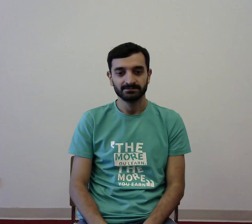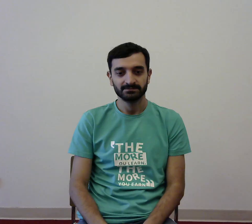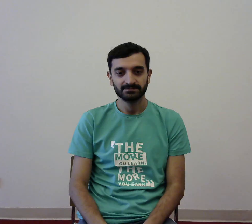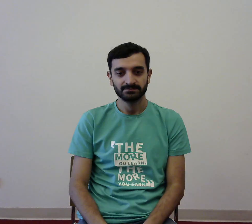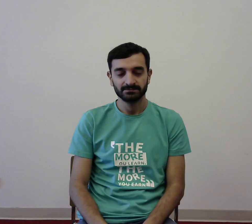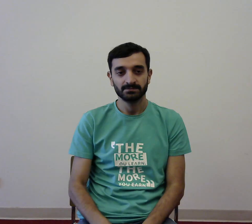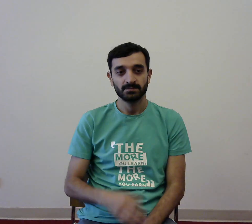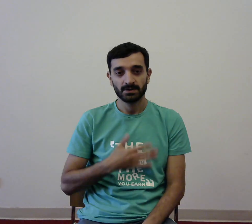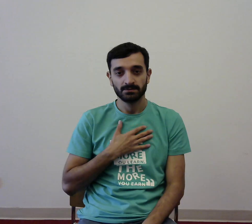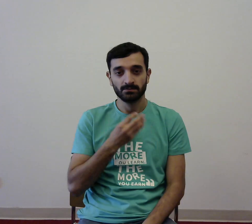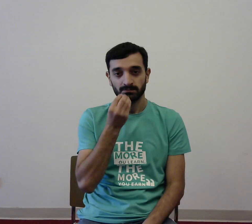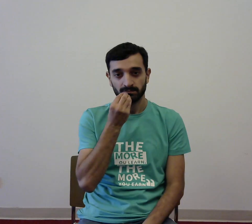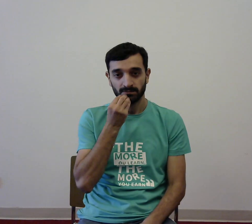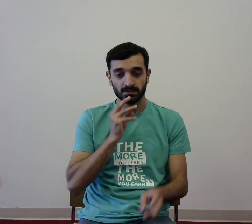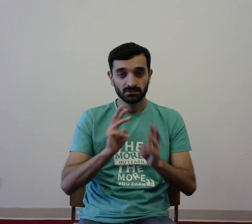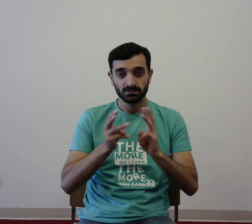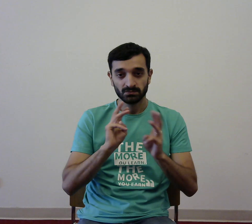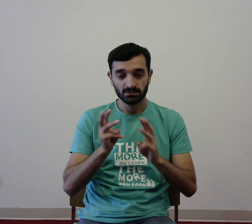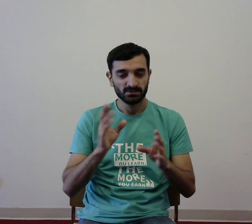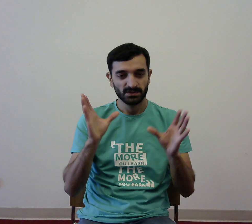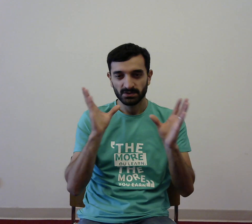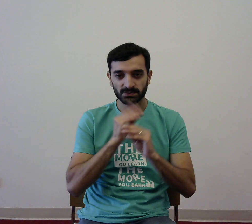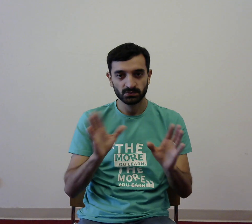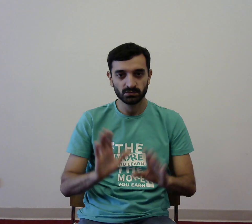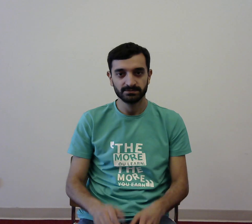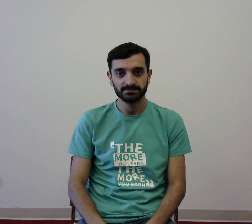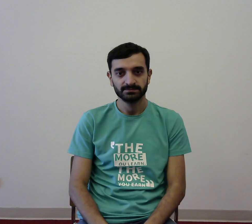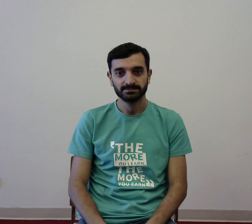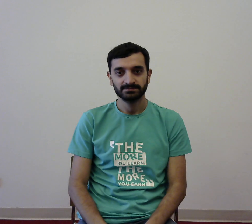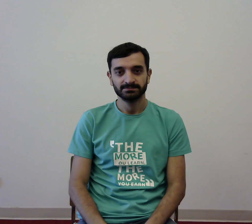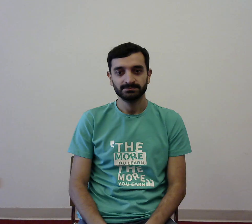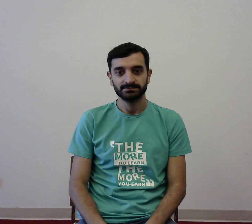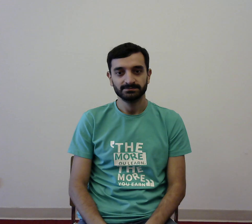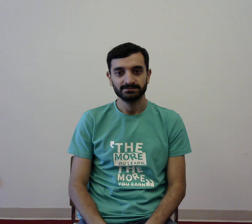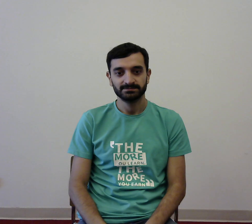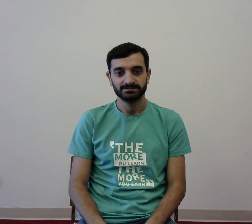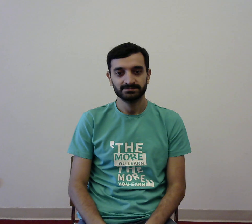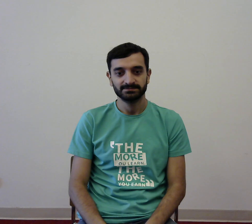Mən yemək bişirməyi bacarmıram